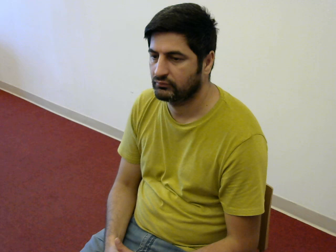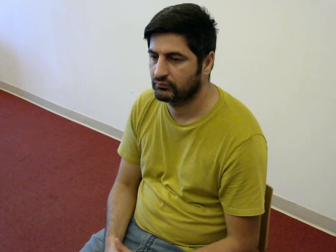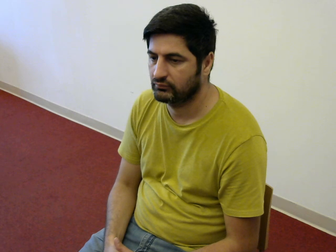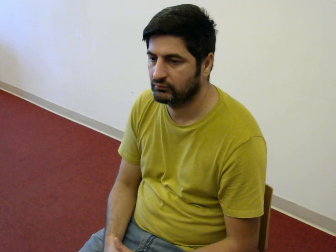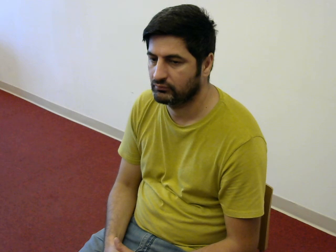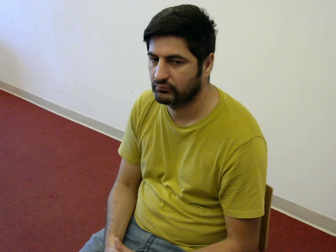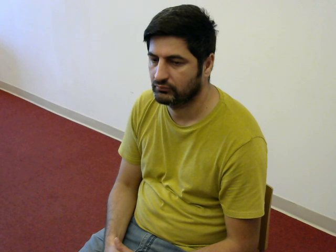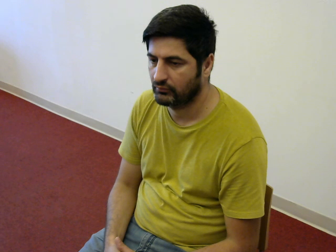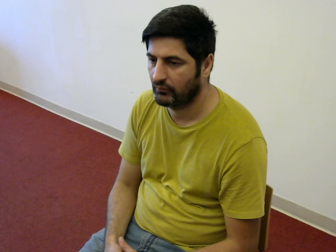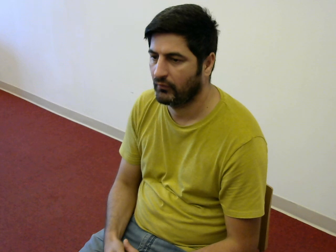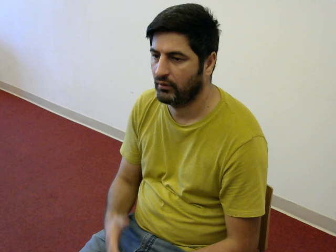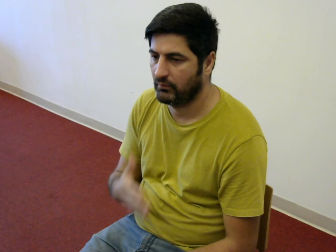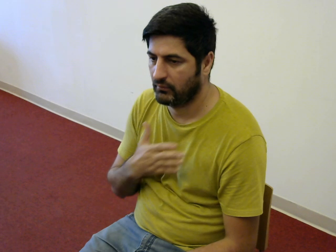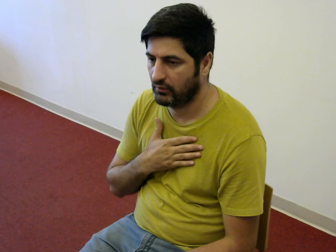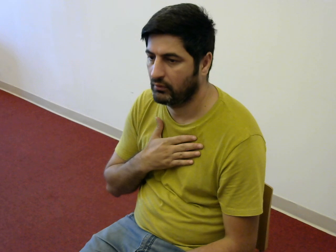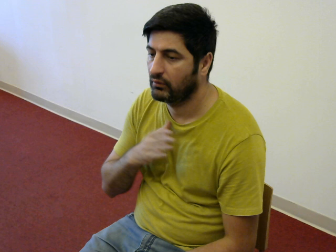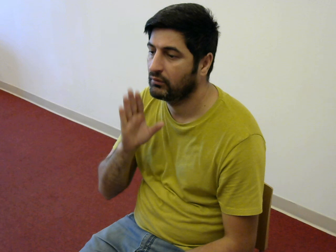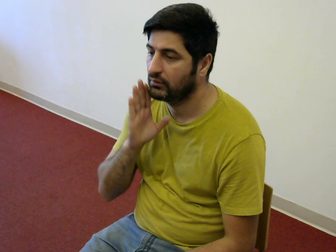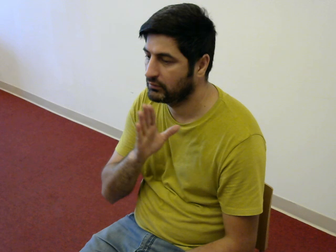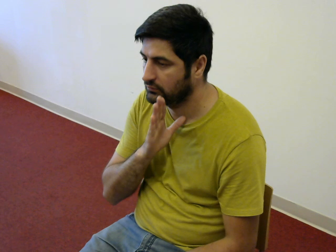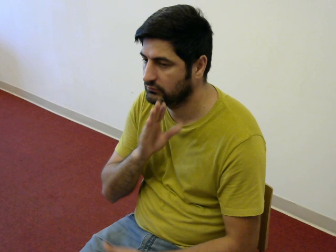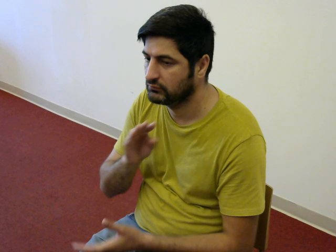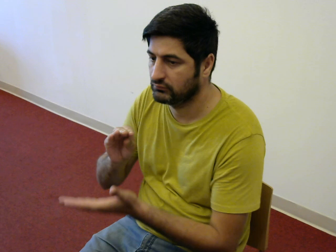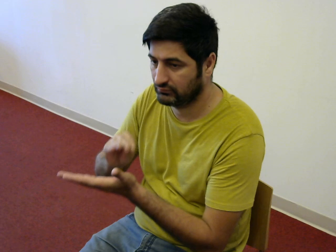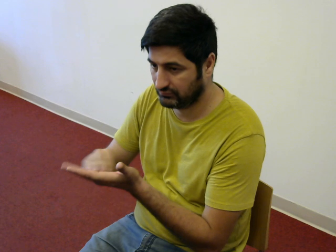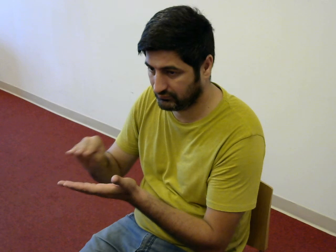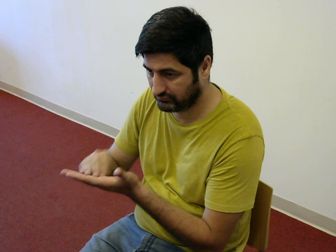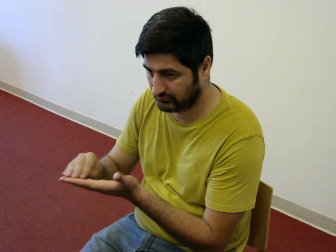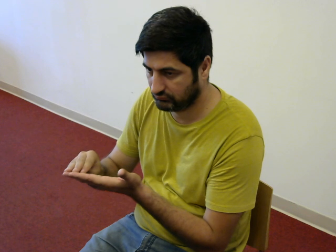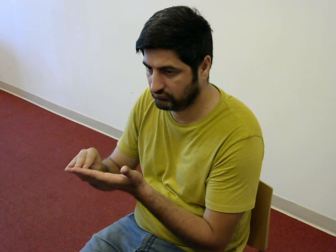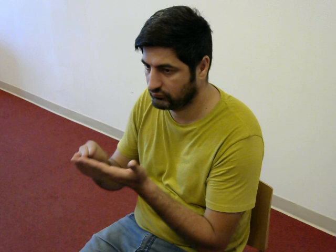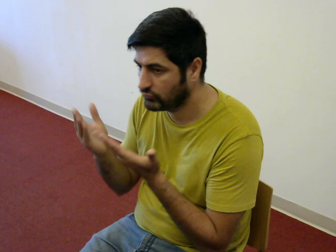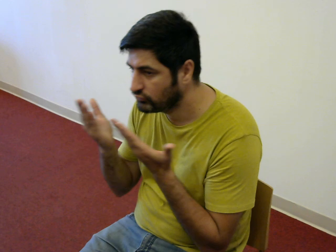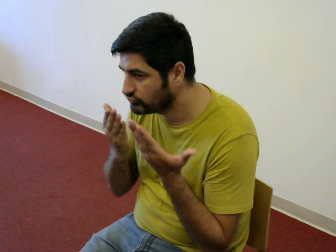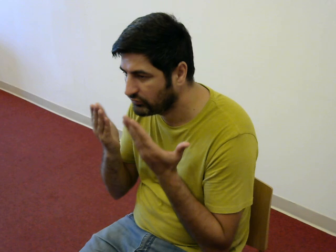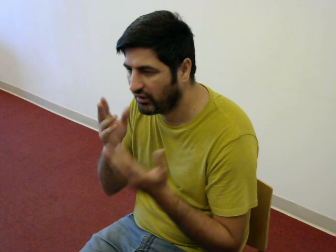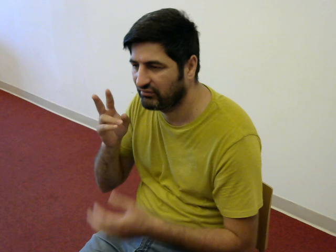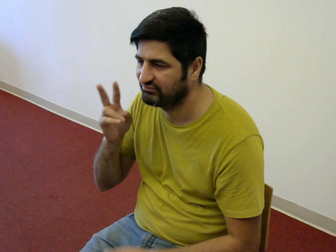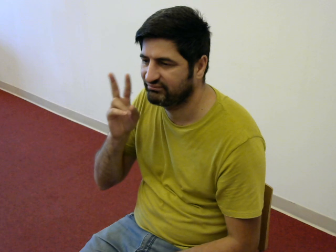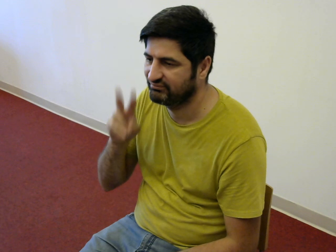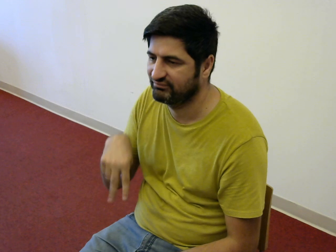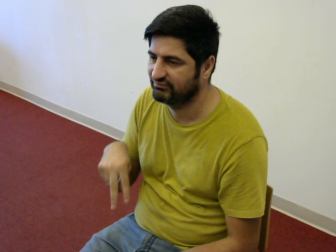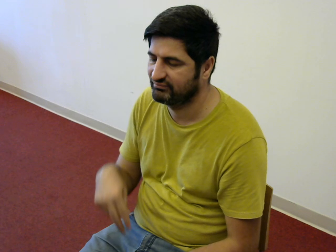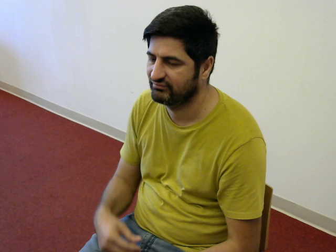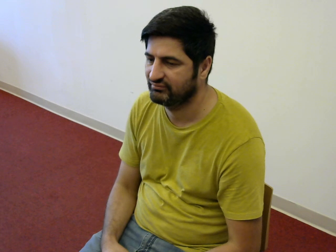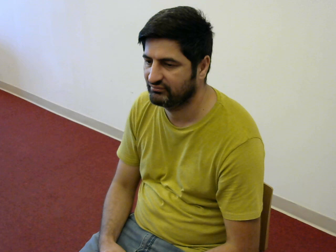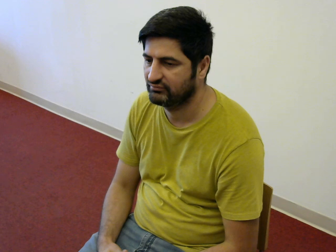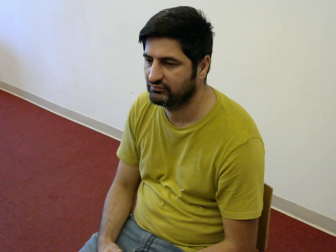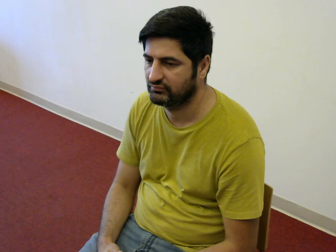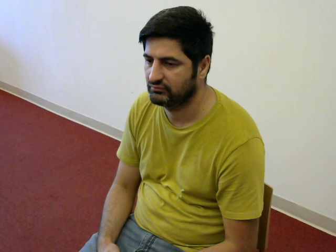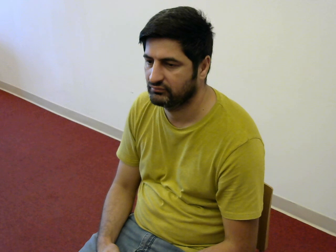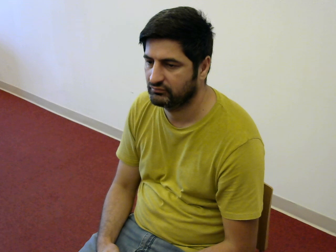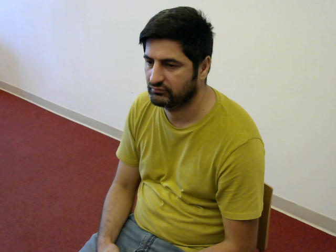Mənim anam yazıb-oxuya bilmir